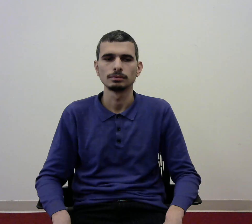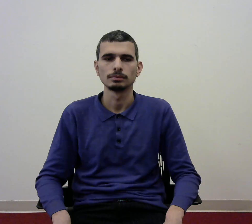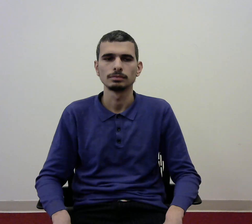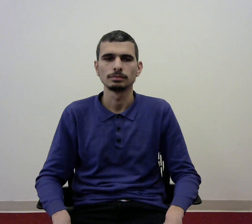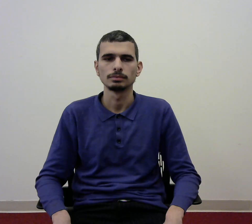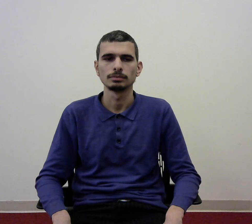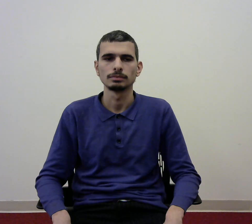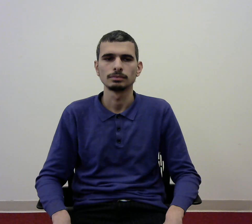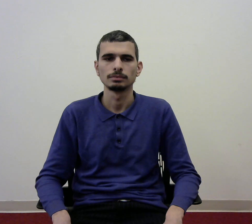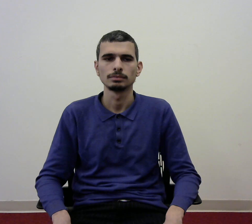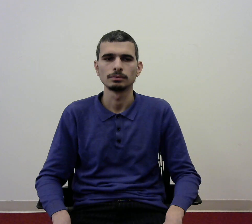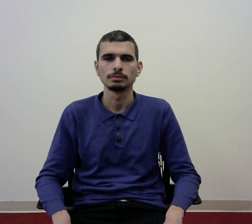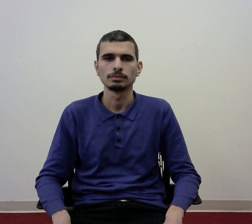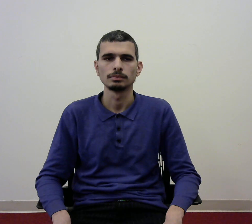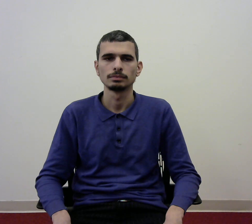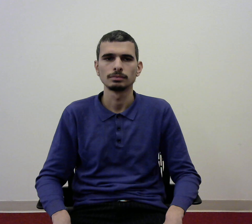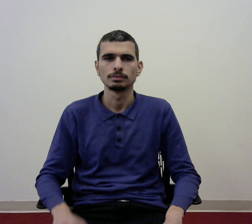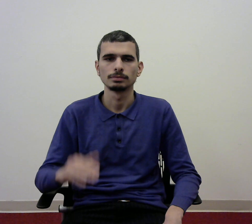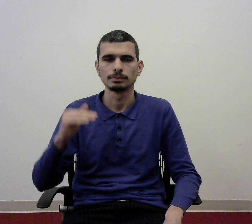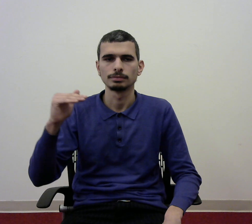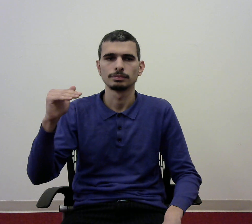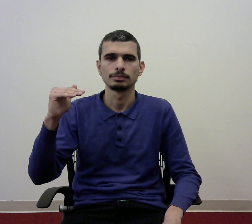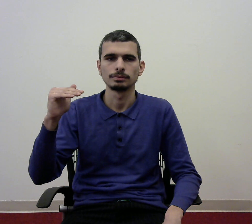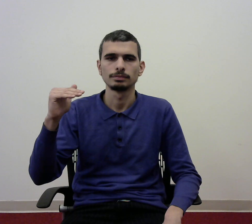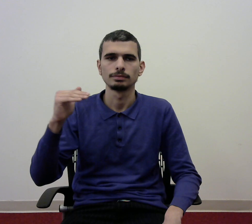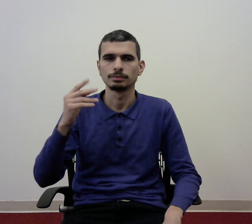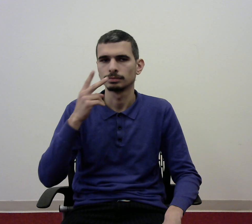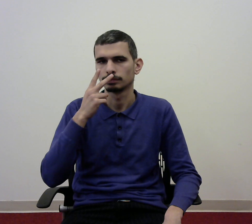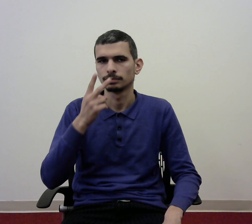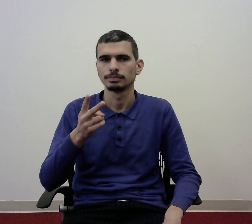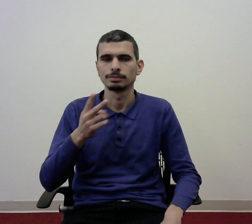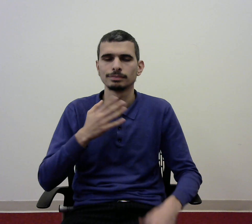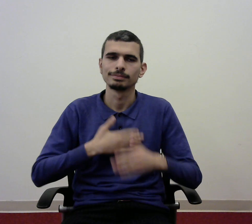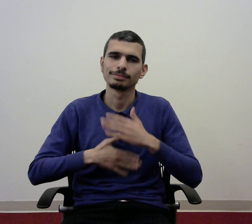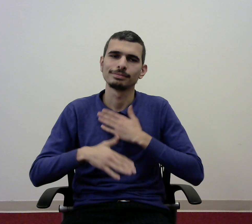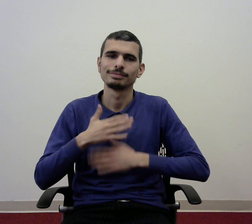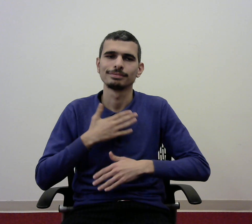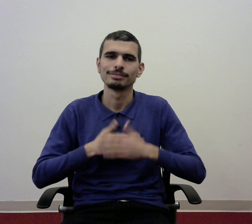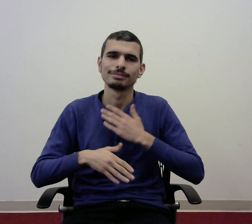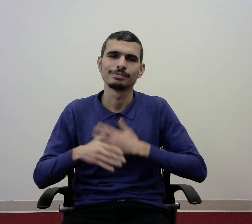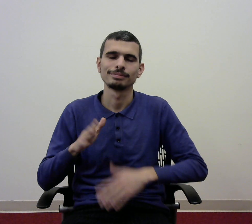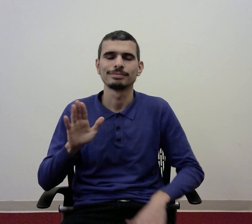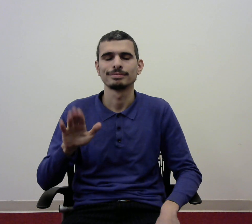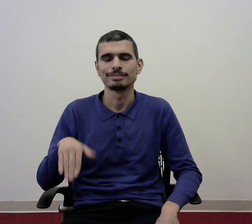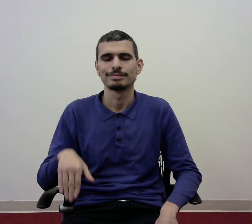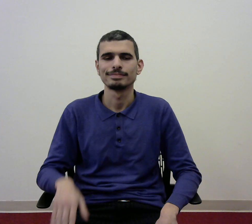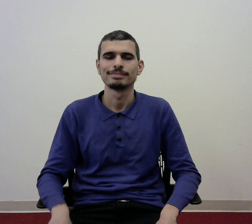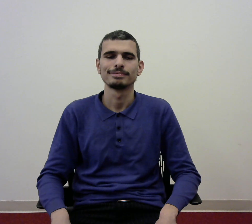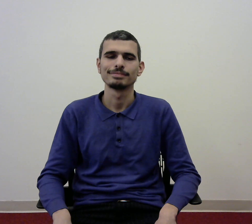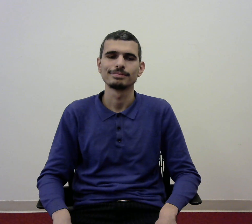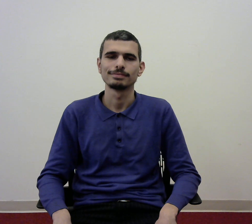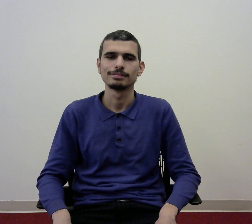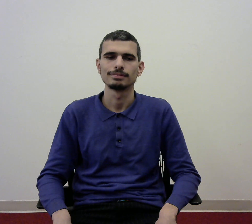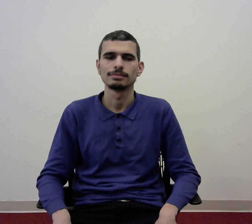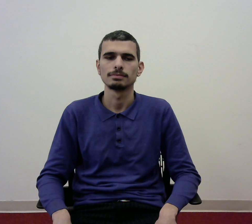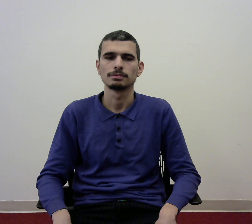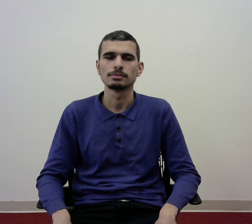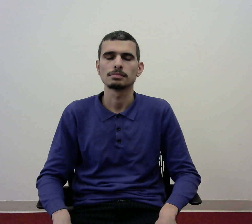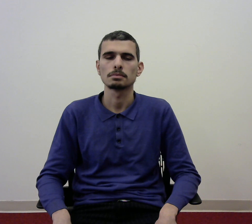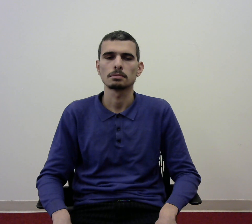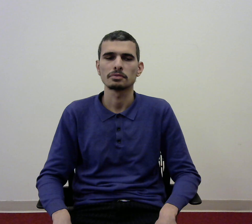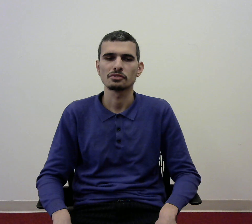Sizi görməyimə şad oldum